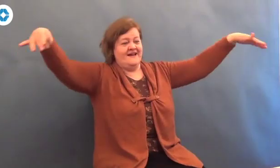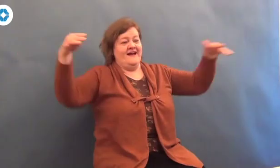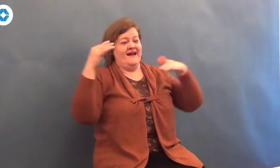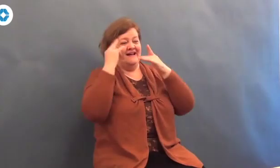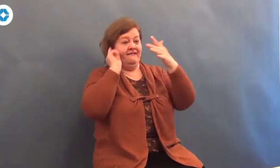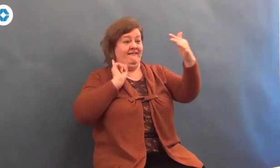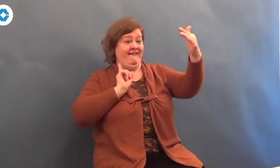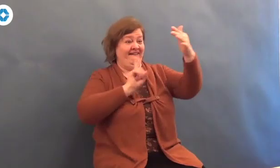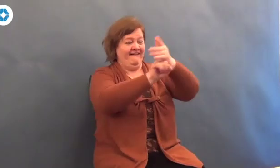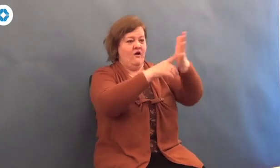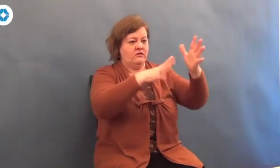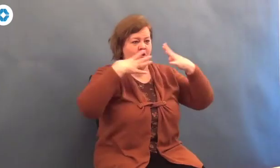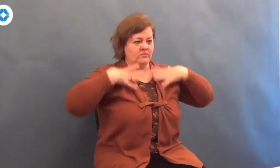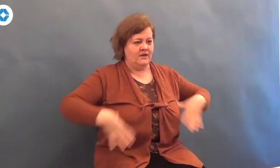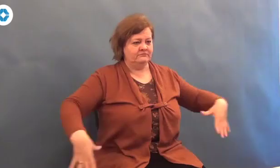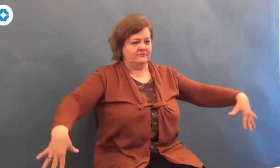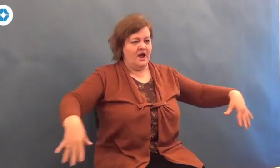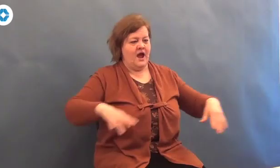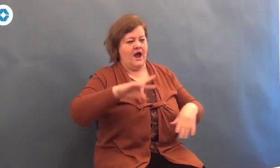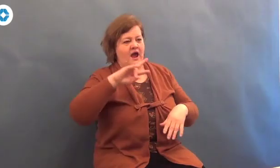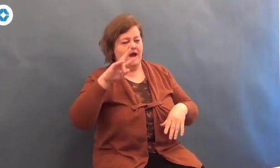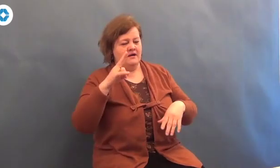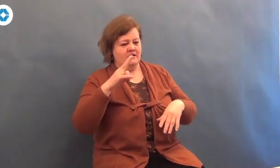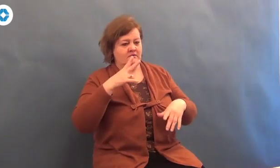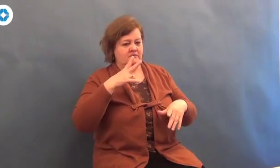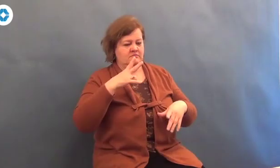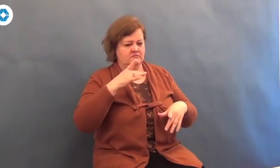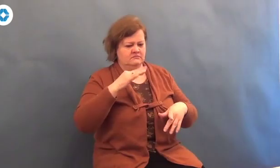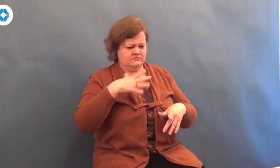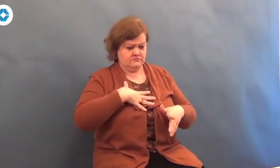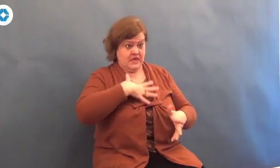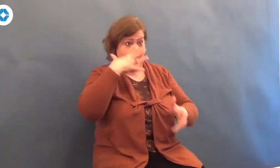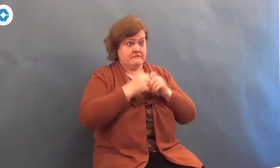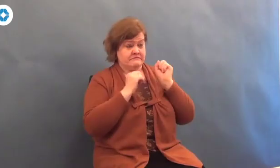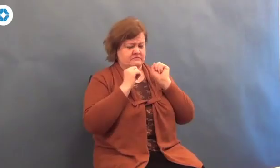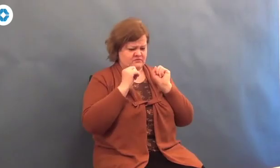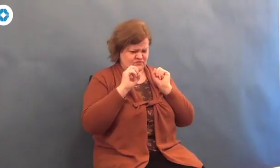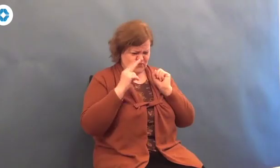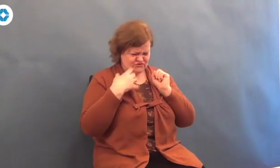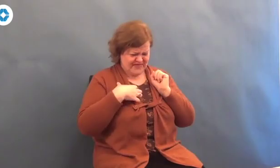Zając zbliża się do prania i od razu zakłada ubranie ze sznurka, a ten drugi... przestraszony... ten drugi... co to za zwierzę?